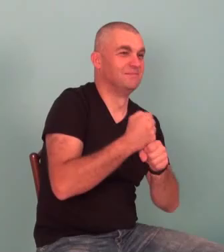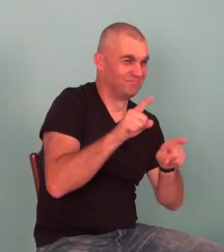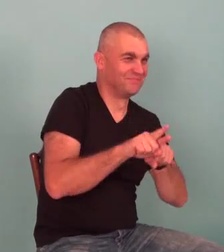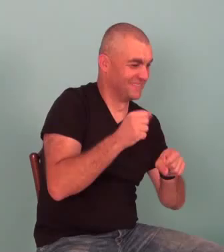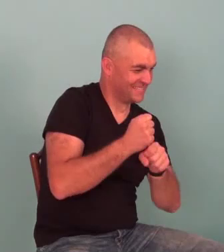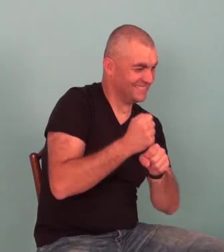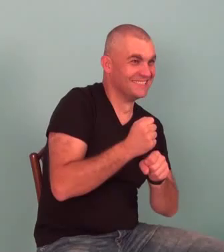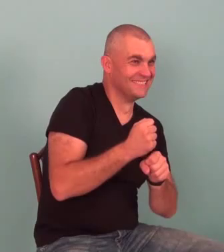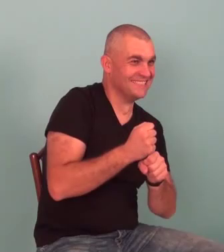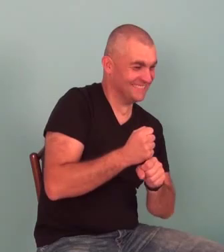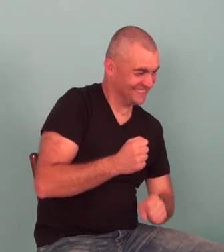Tak samo w pracy.